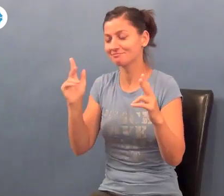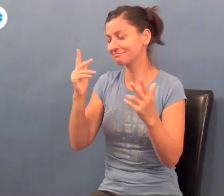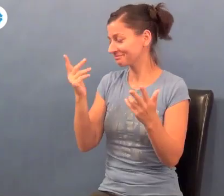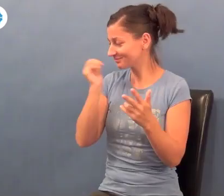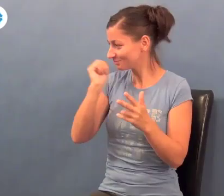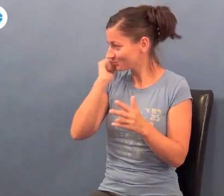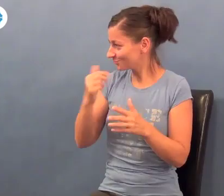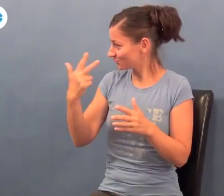Jabłka trzy.